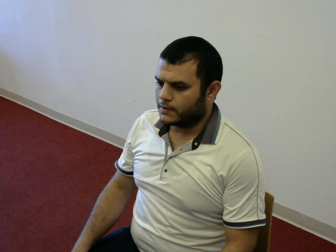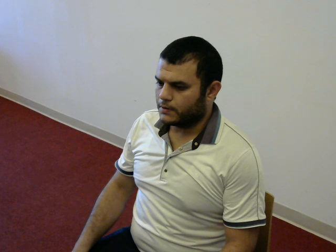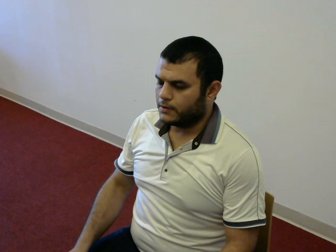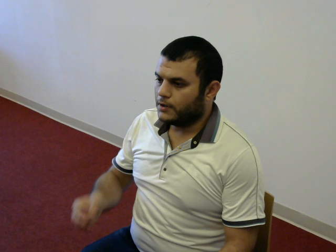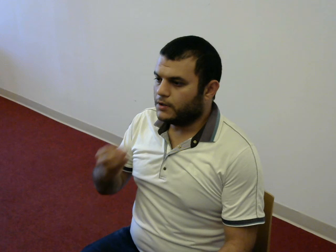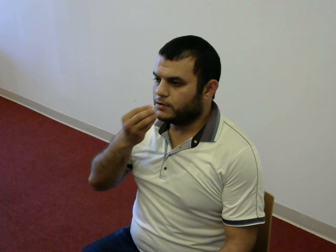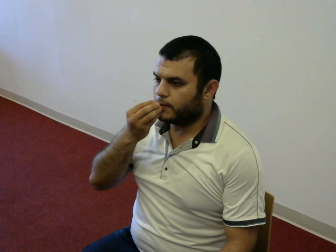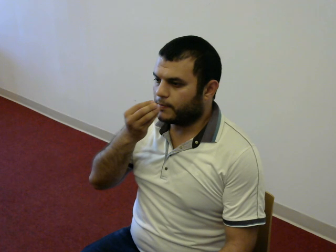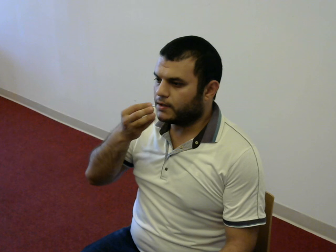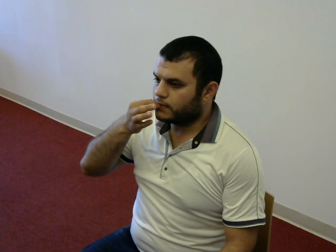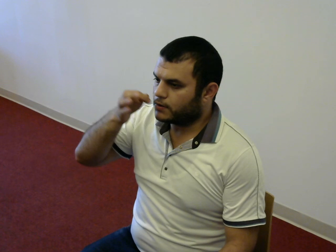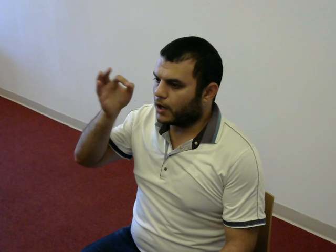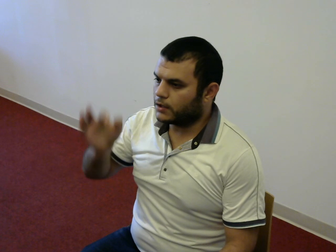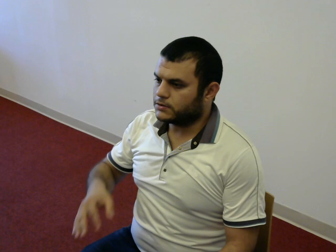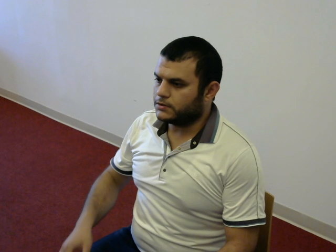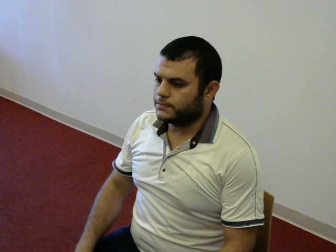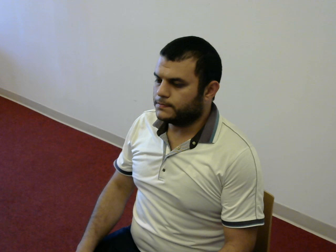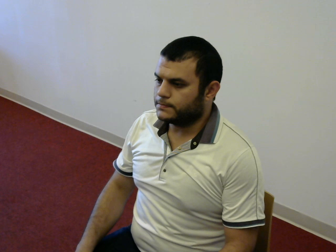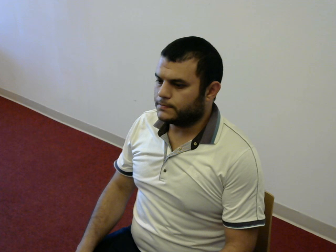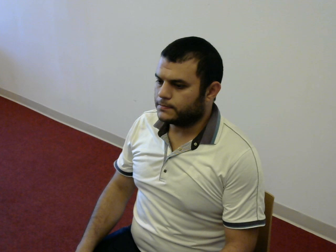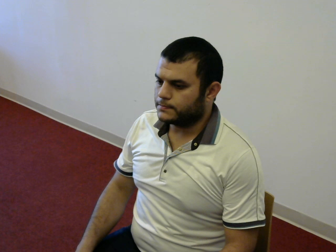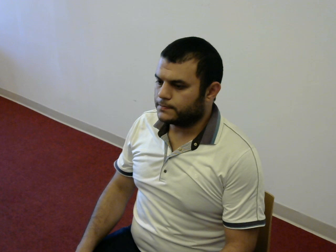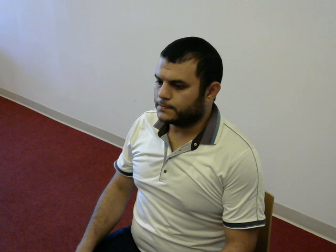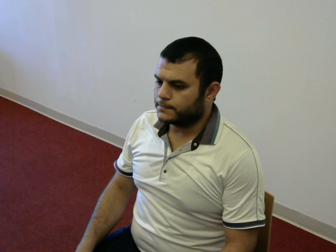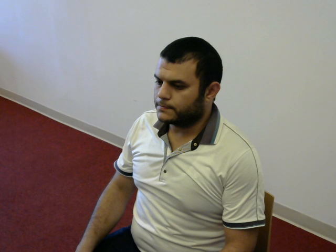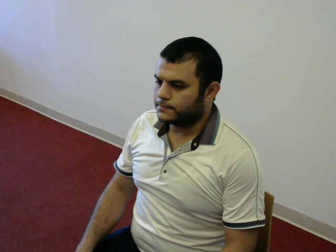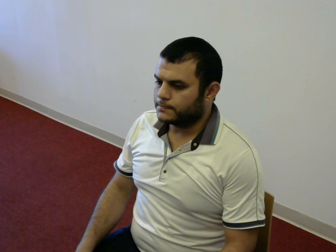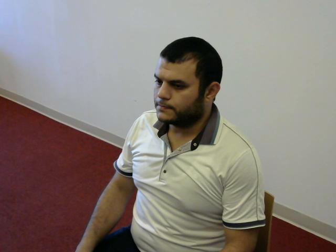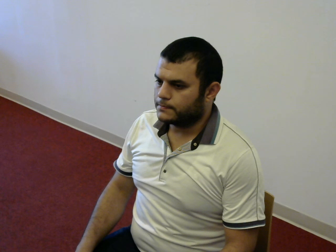Yemək dadlı idi